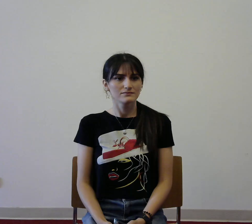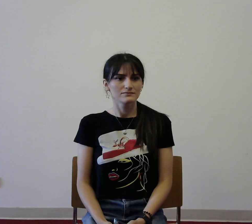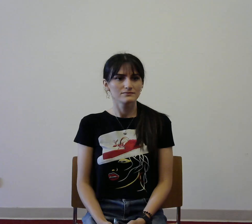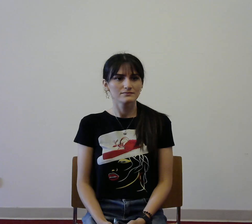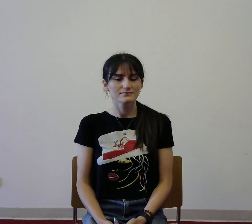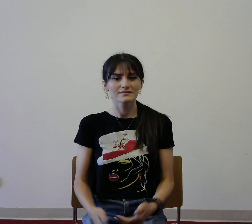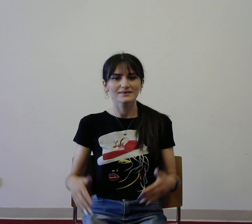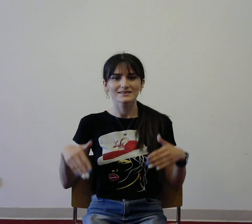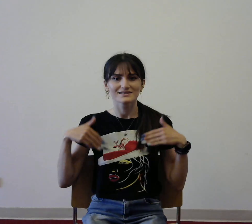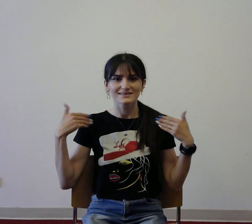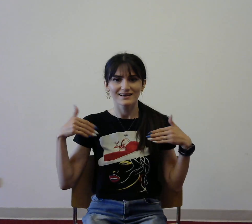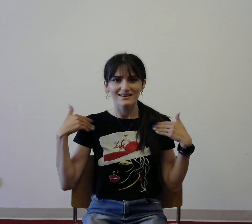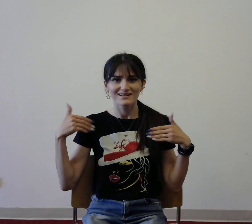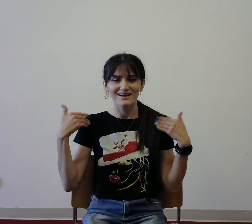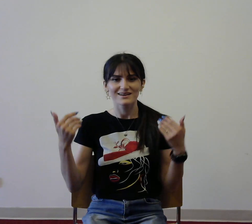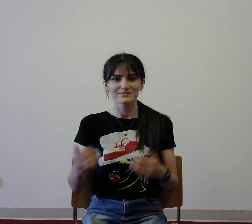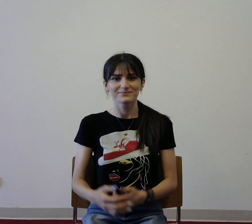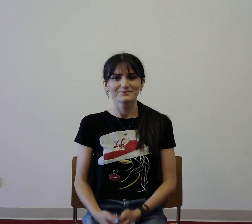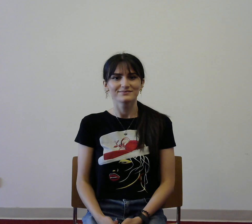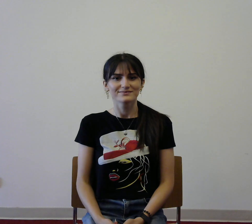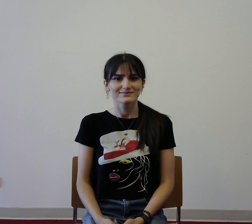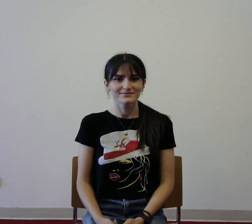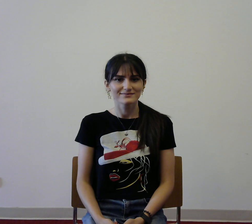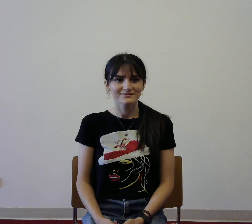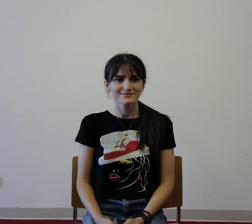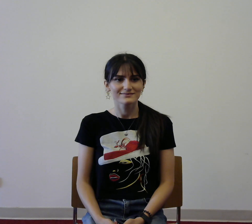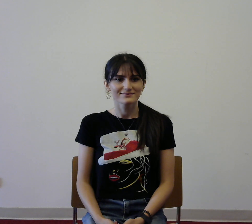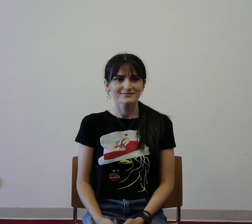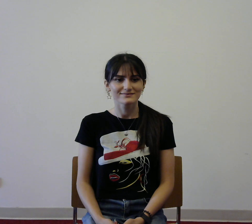Salam